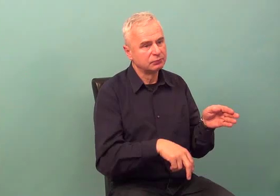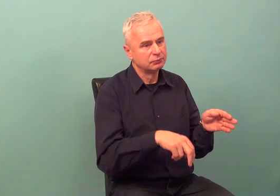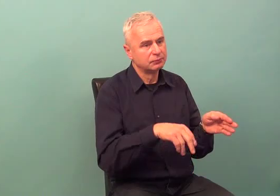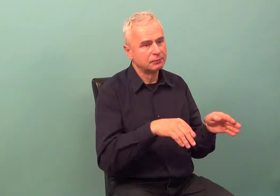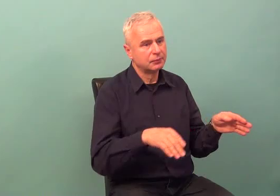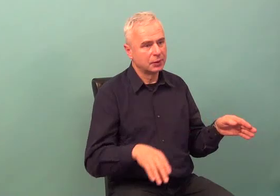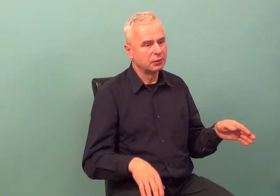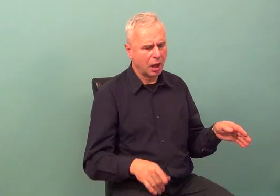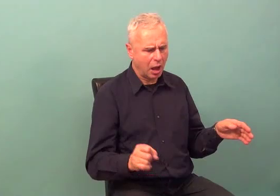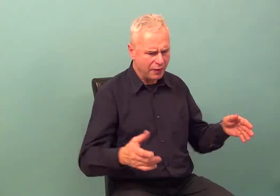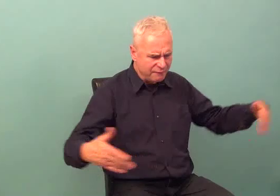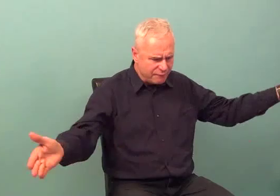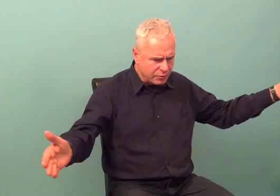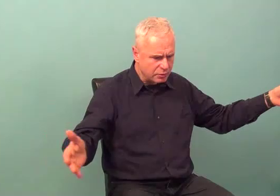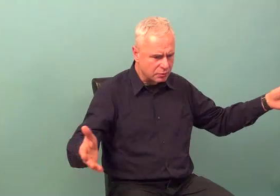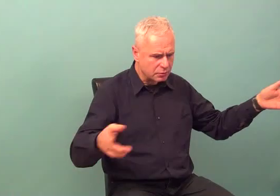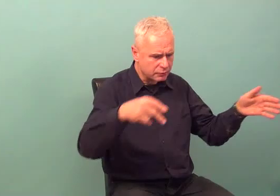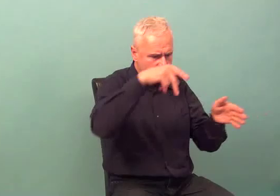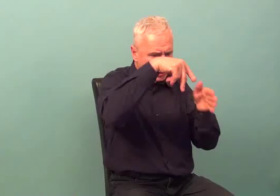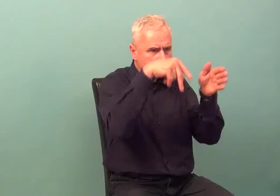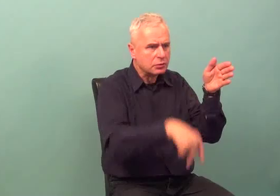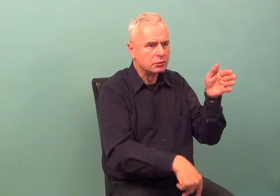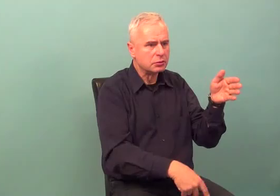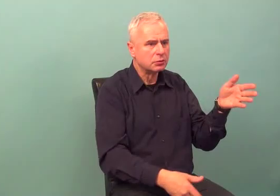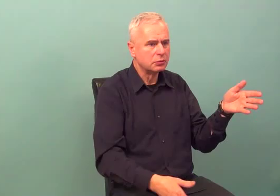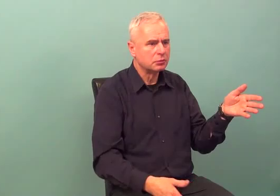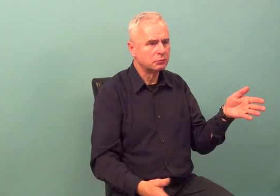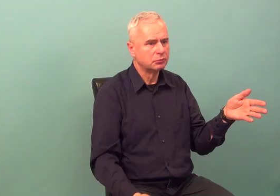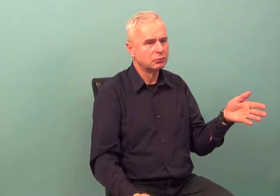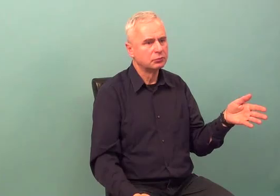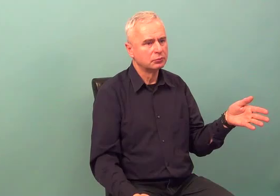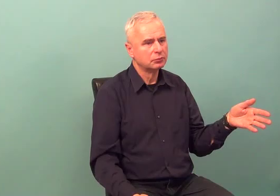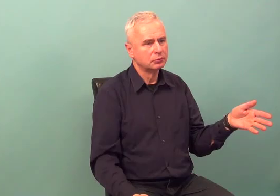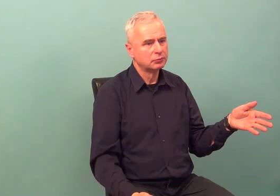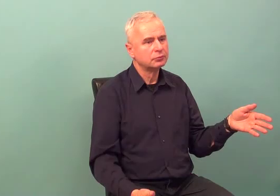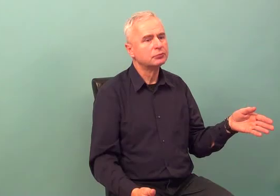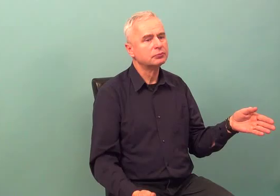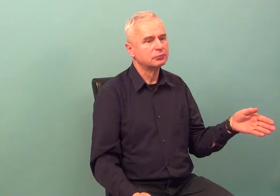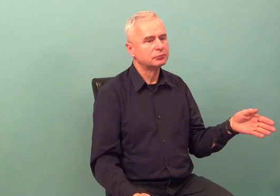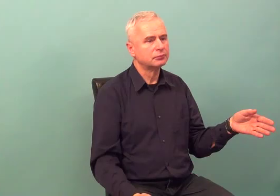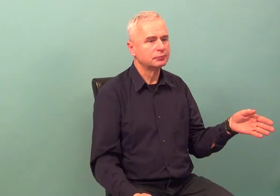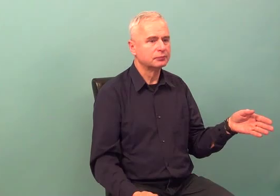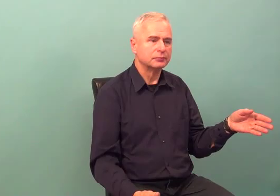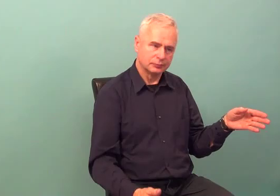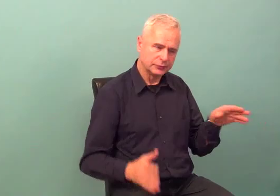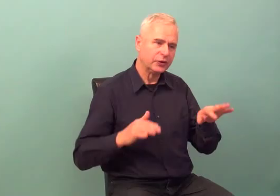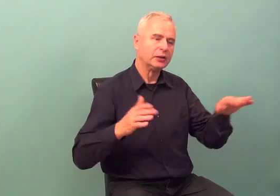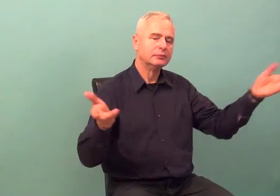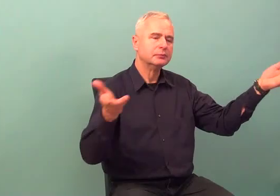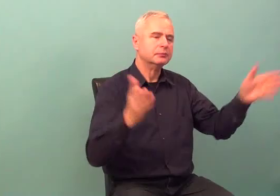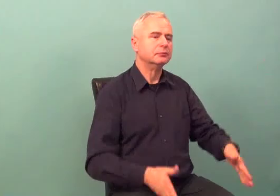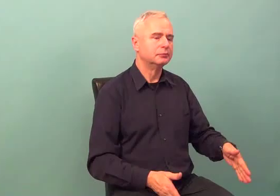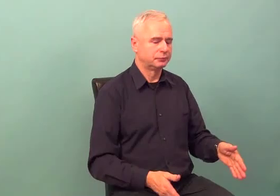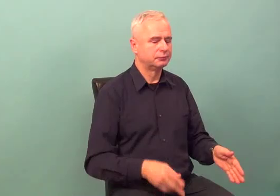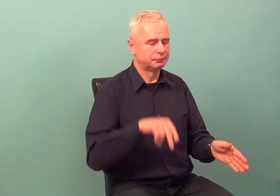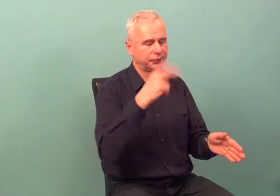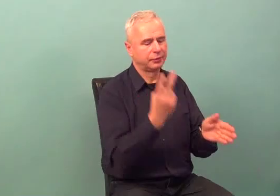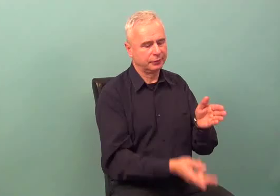Ale to jest bardzo szeroki wąwóz i można tam spaść.